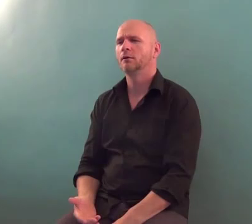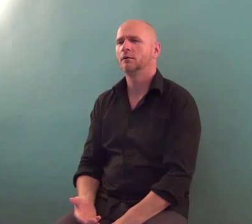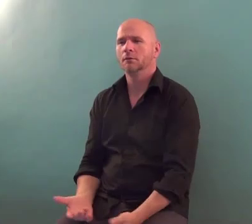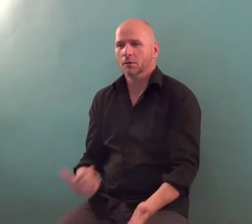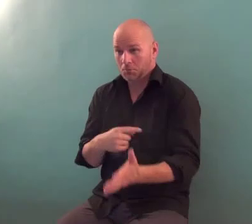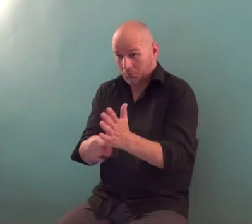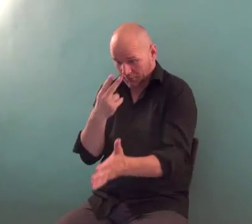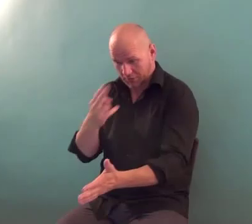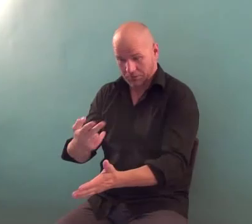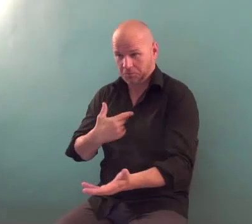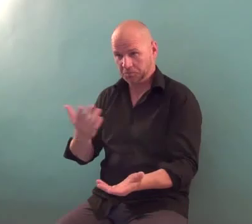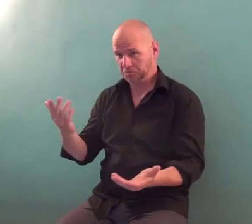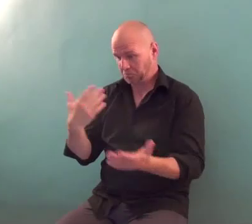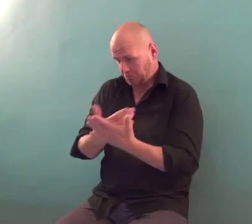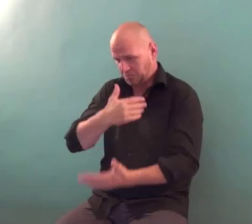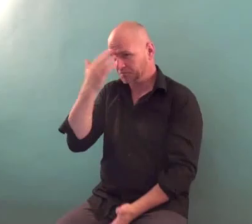Pierwszy raz widzę, więc nie wiem.